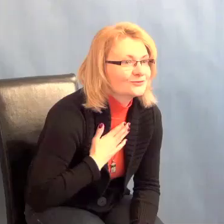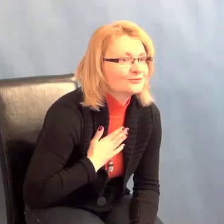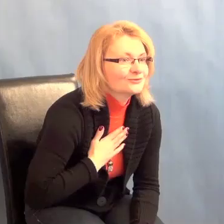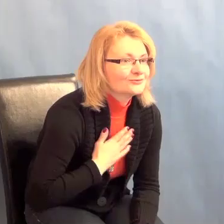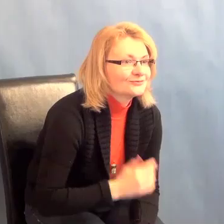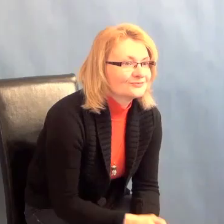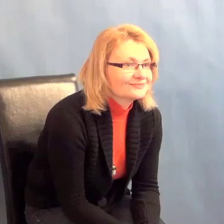Sobota.